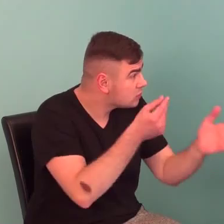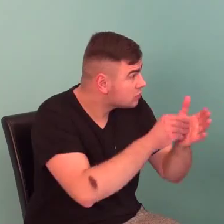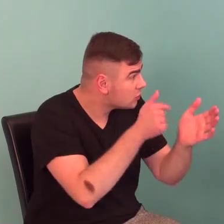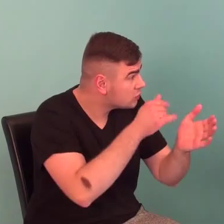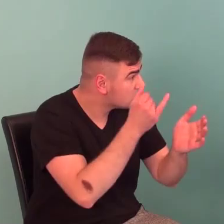Musi być żółty?